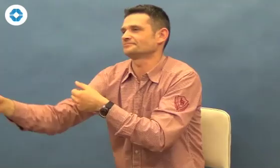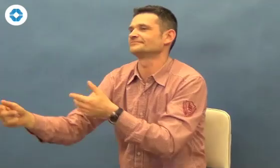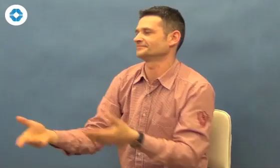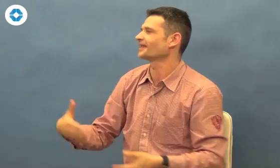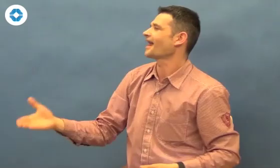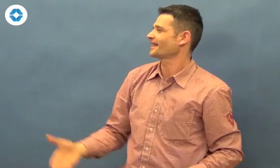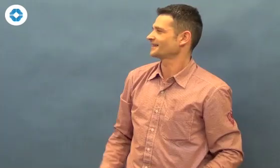Dalej.